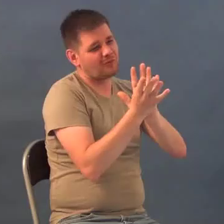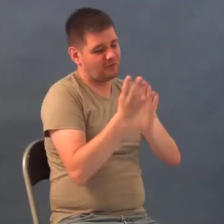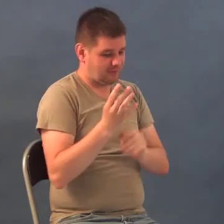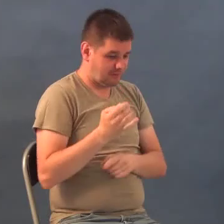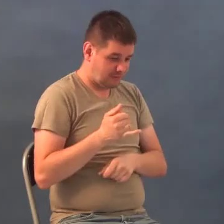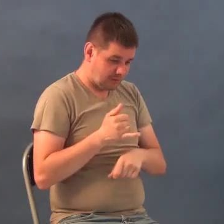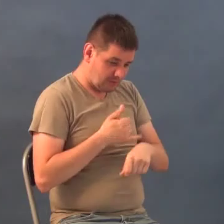Nie możesz.